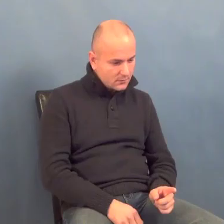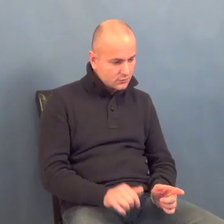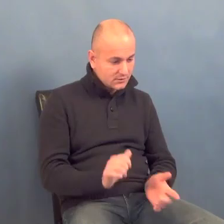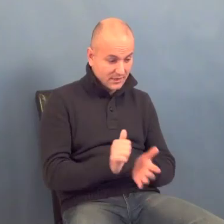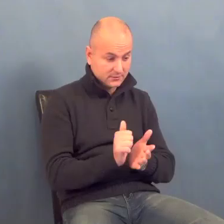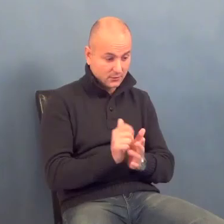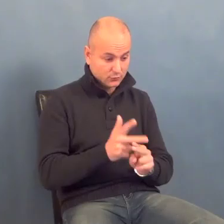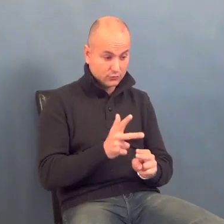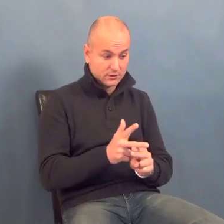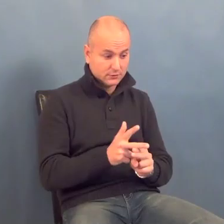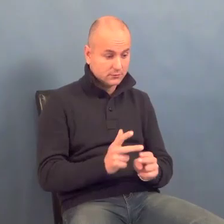Szesnasta trzydzieści.